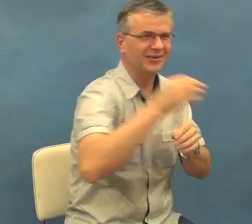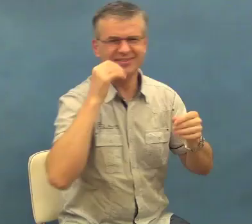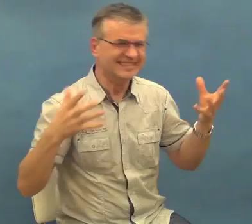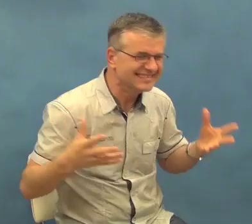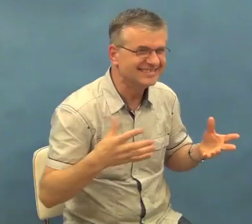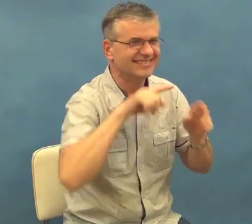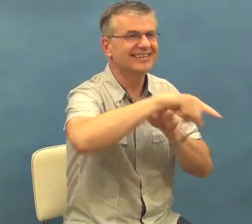Ptak ucieka.